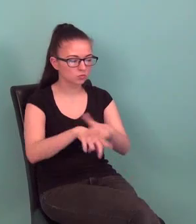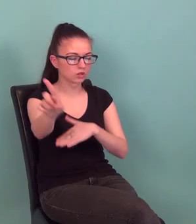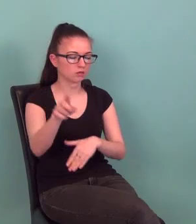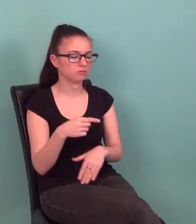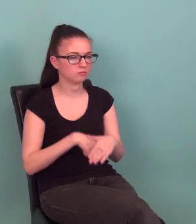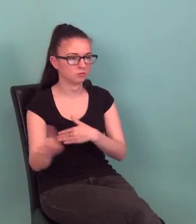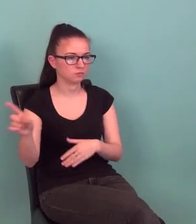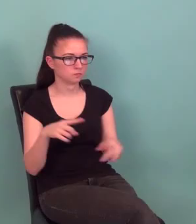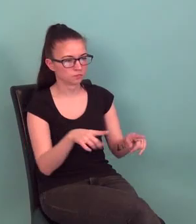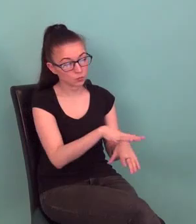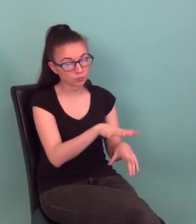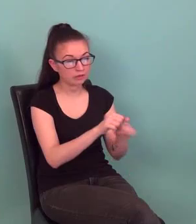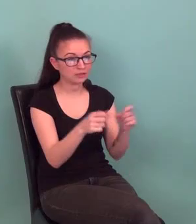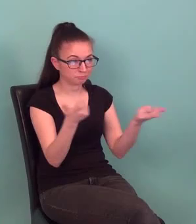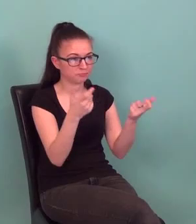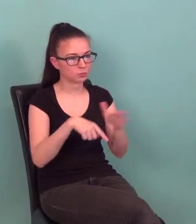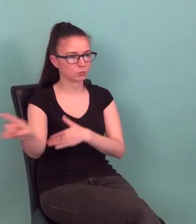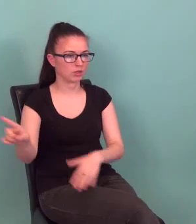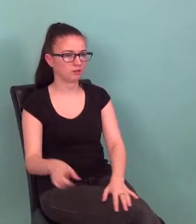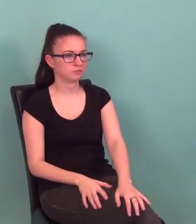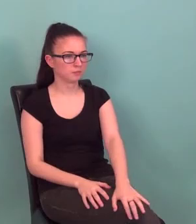Trzeba uciekać, to miejsce jest niebezpieczne, trzeba uciekać.